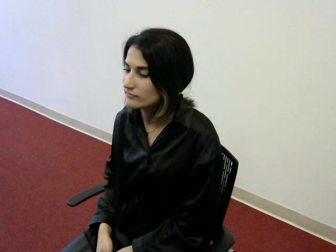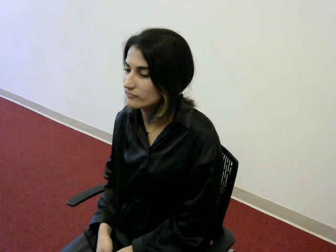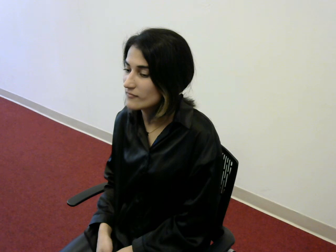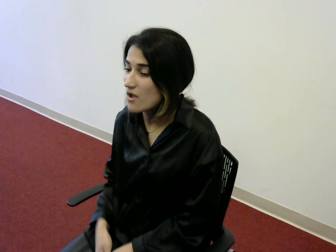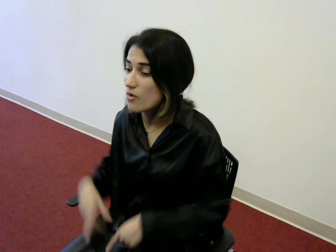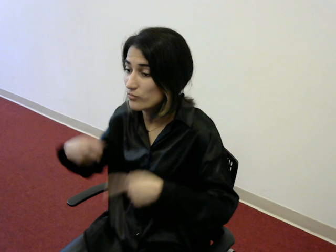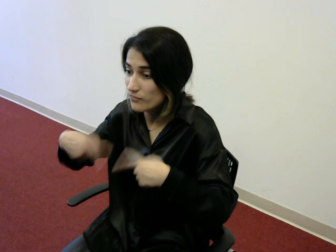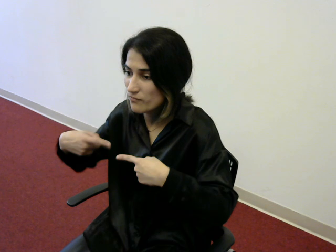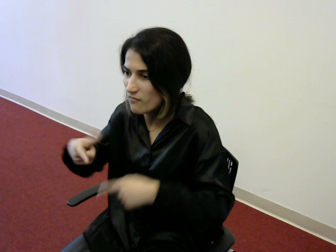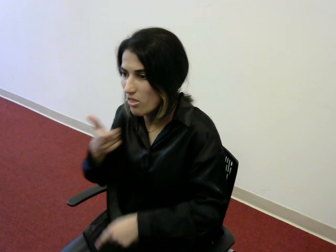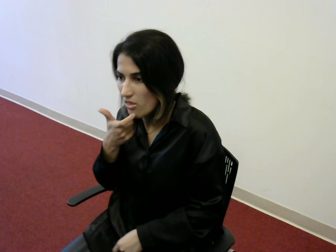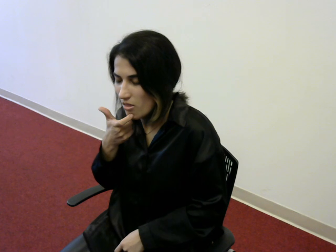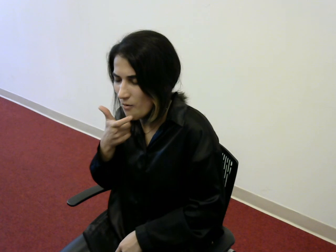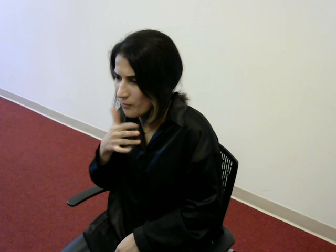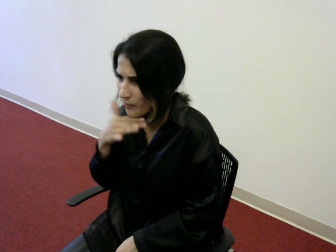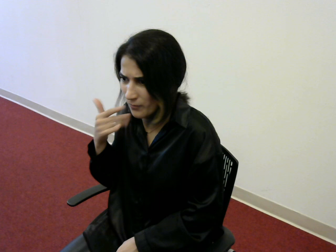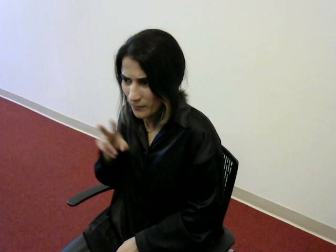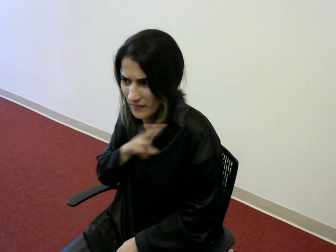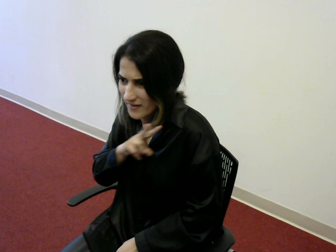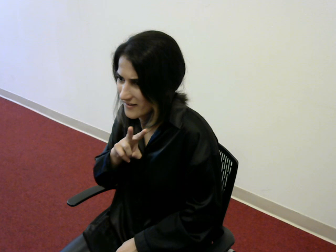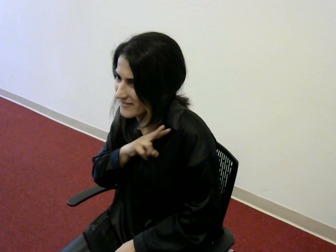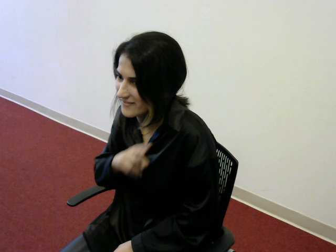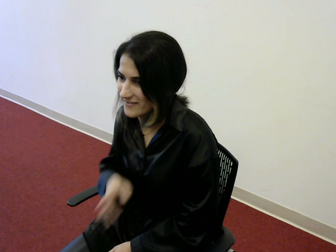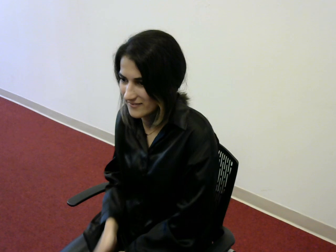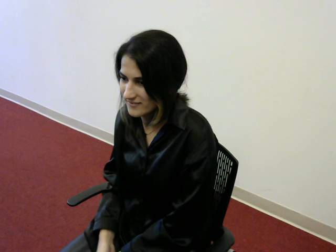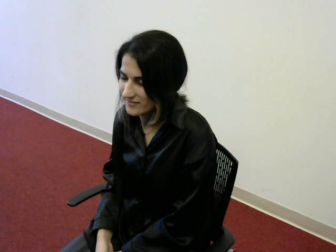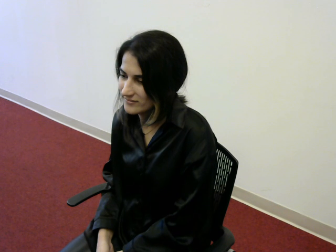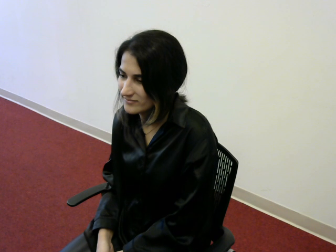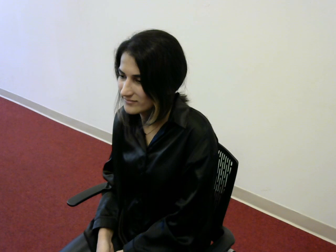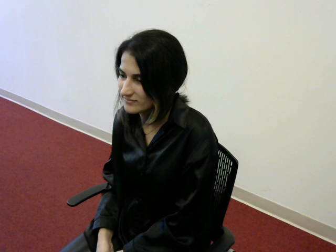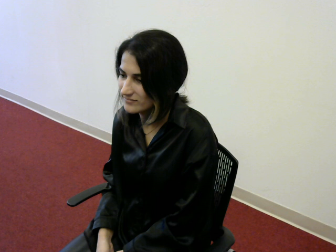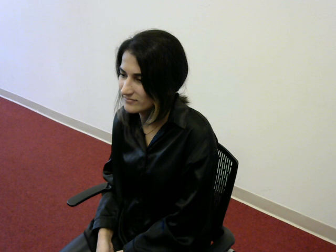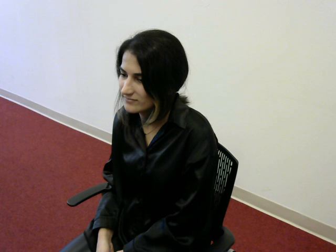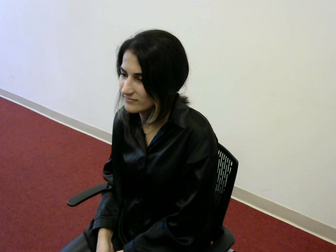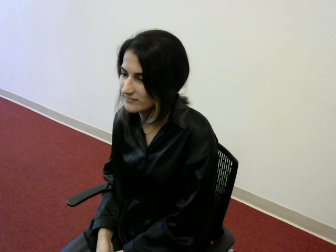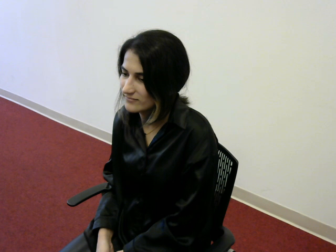Futbol izləməyi çox sevirəm